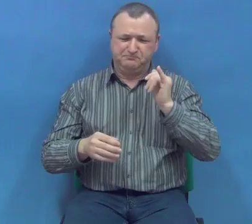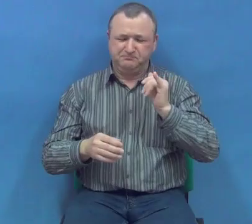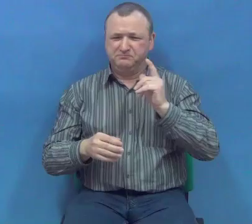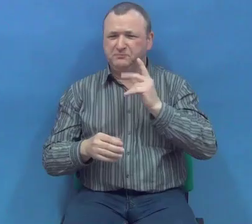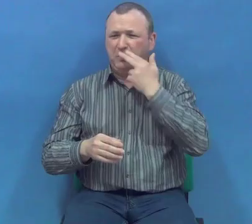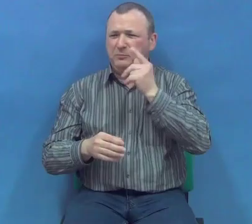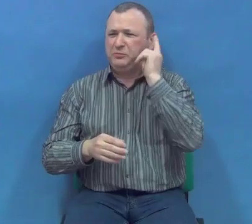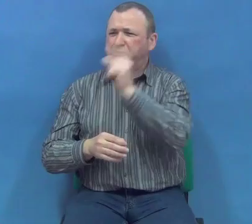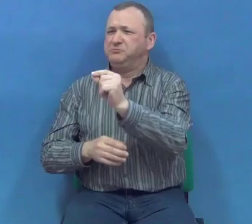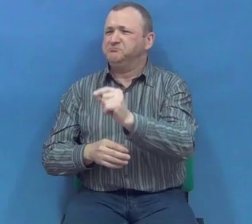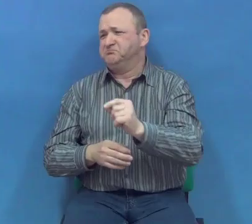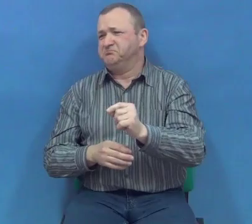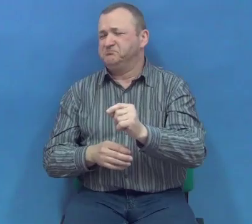Smarkacz odszedł.